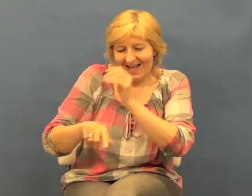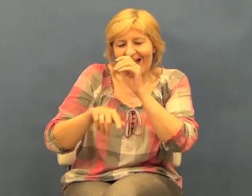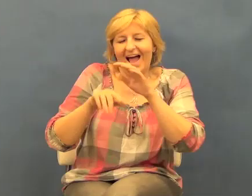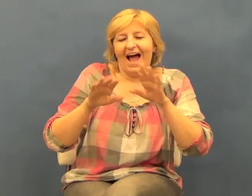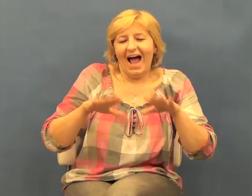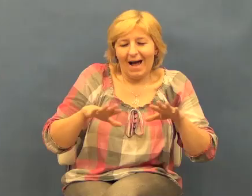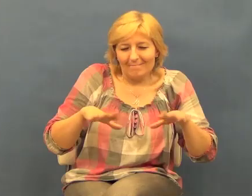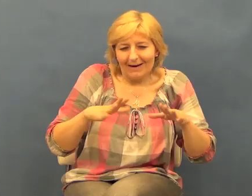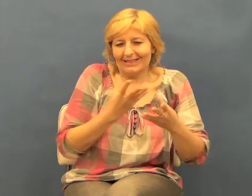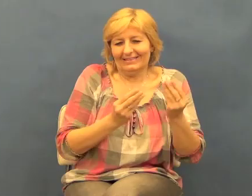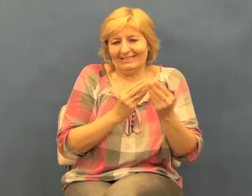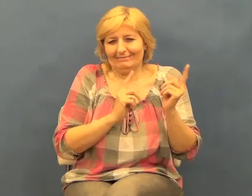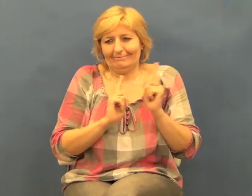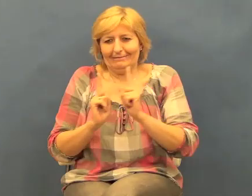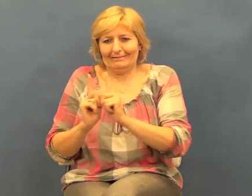Charlie Chaplin unika policjanta i odchodzi.